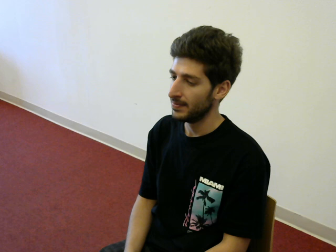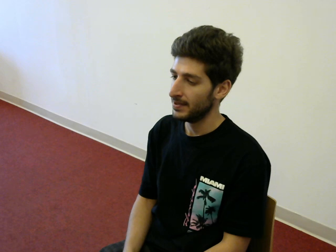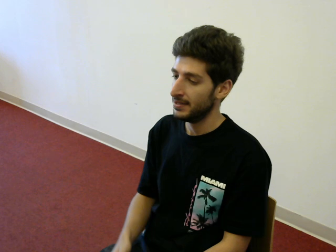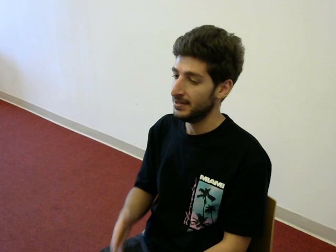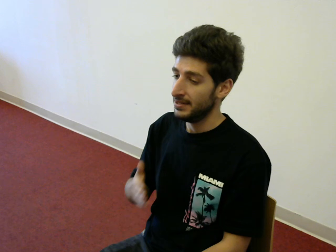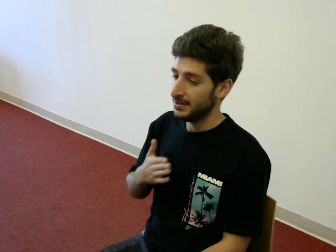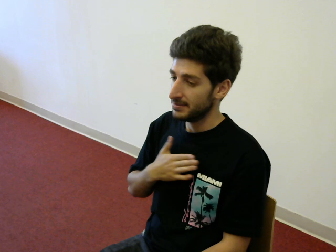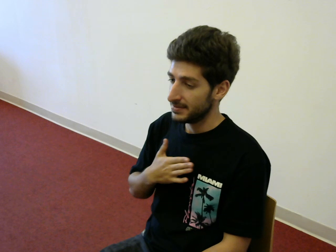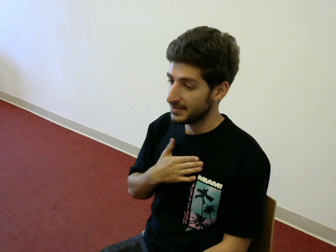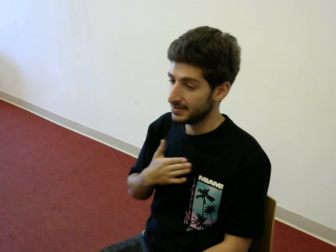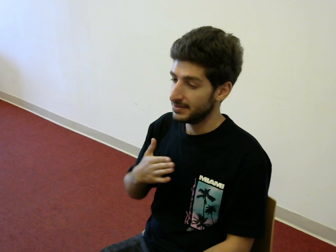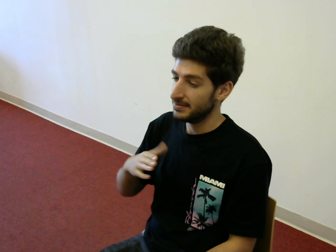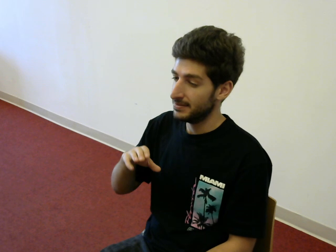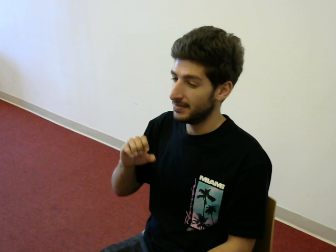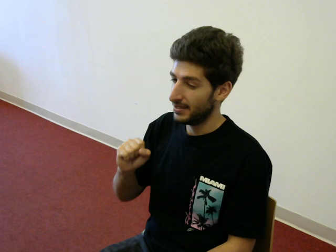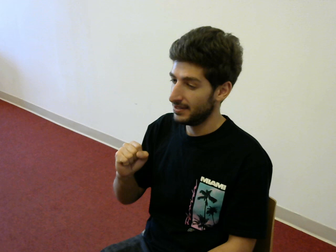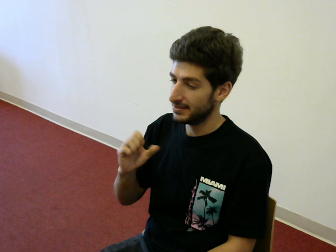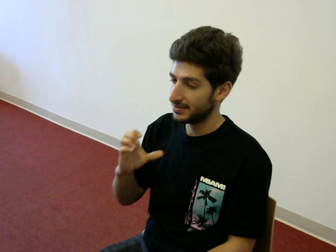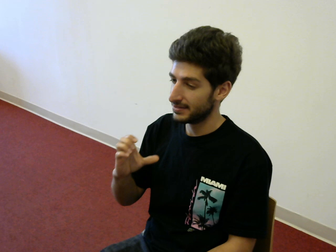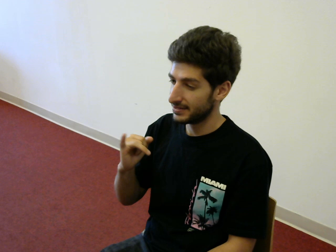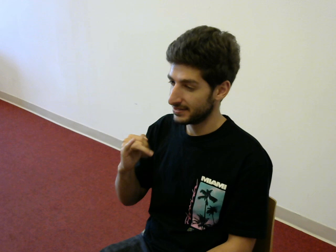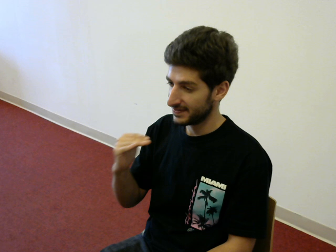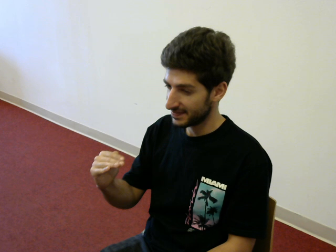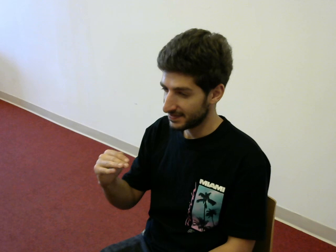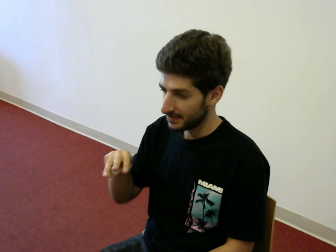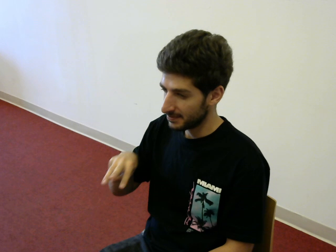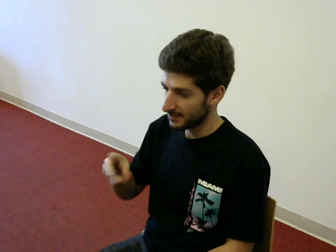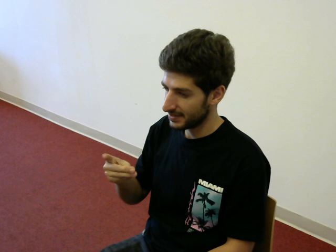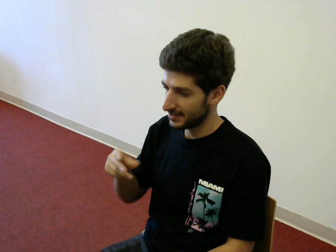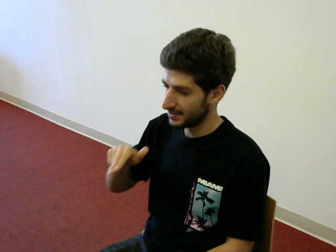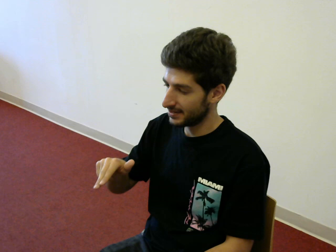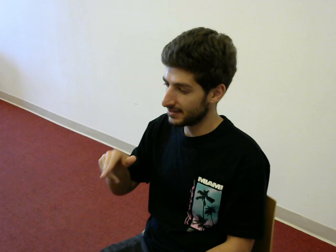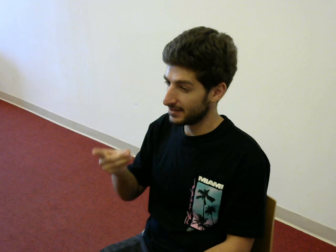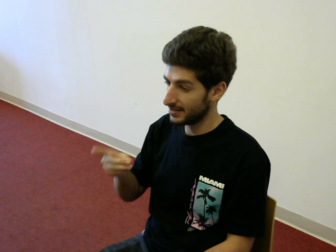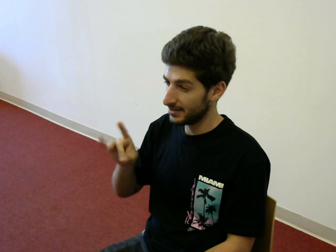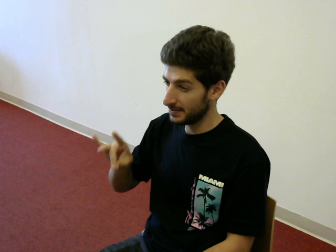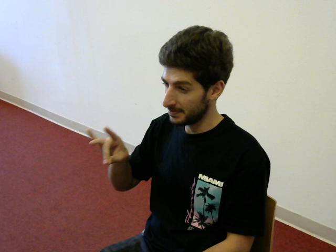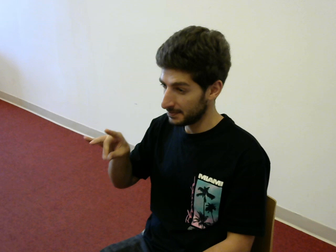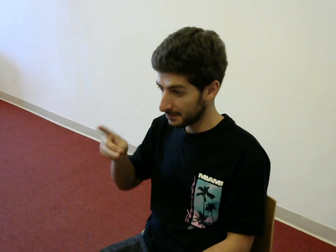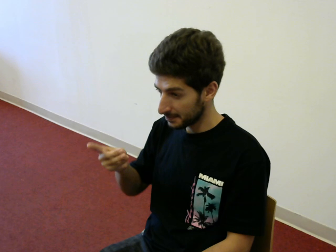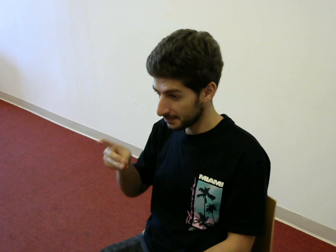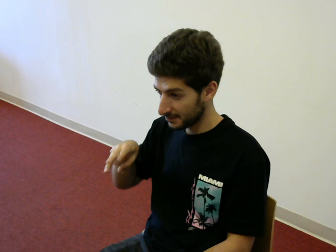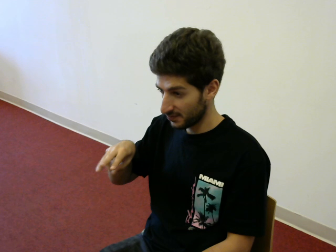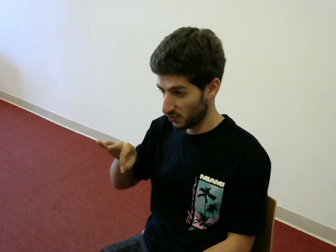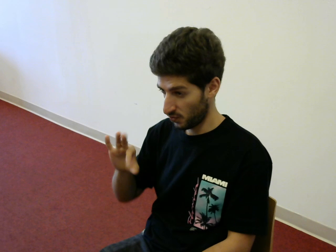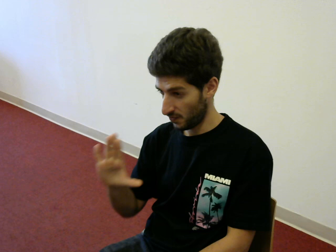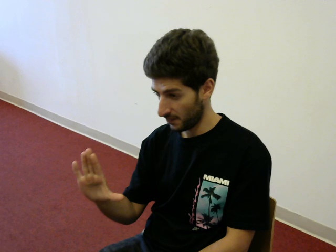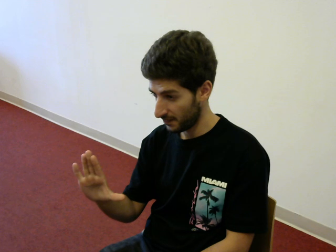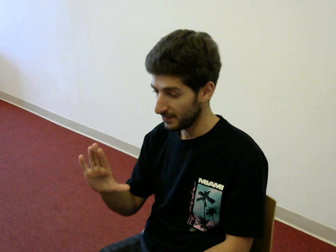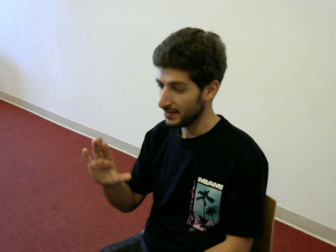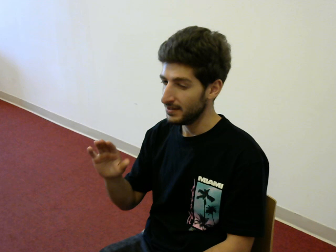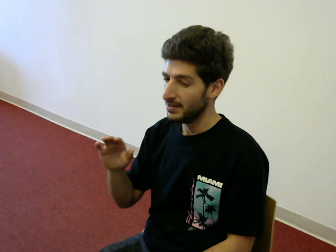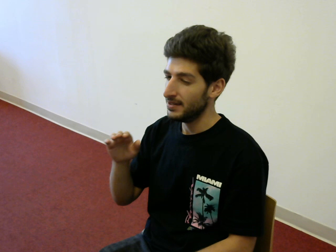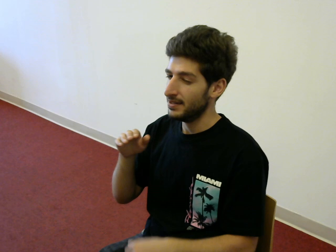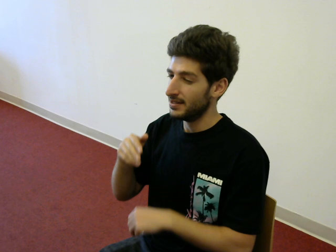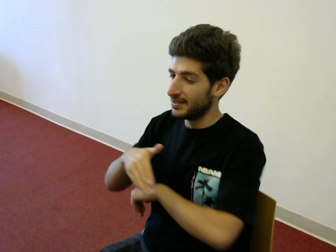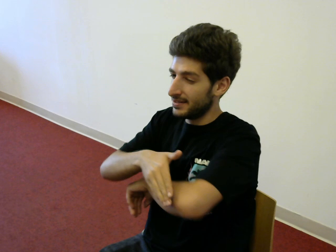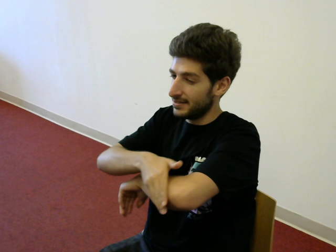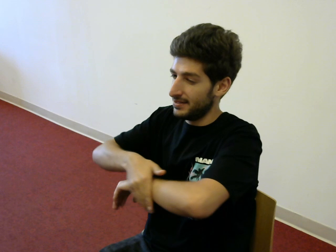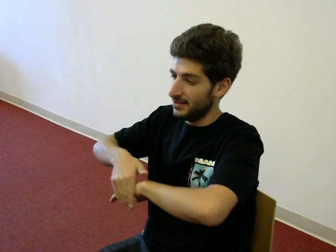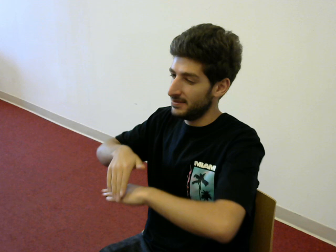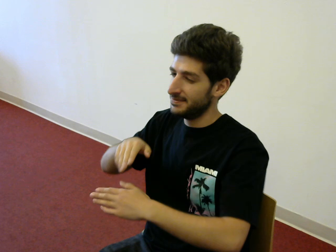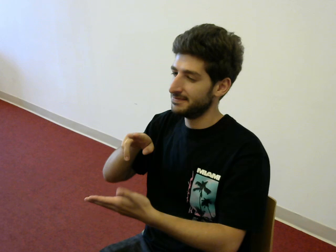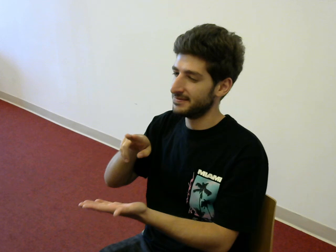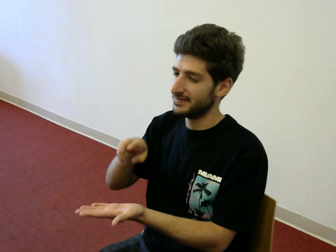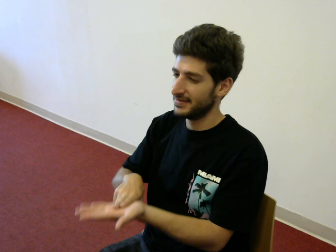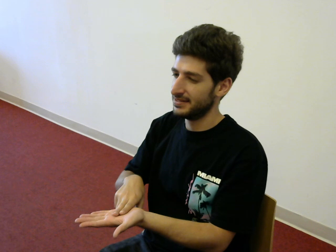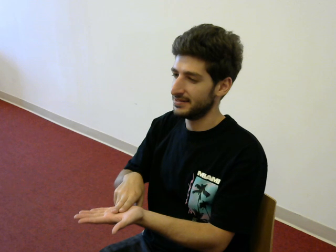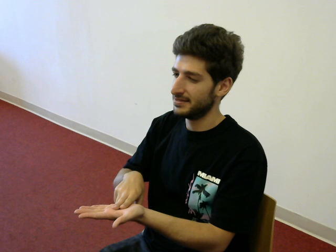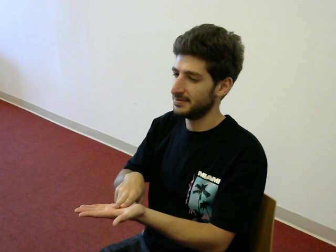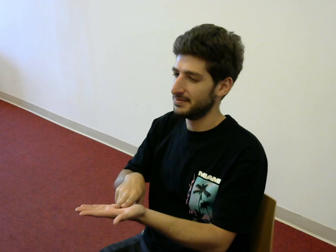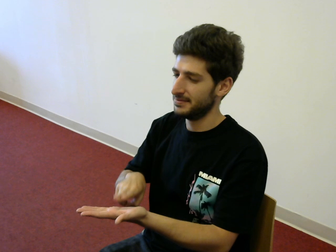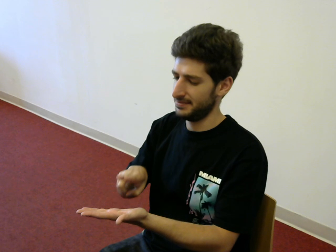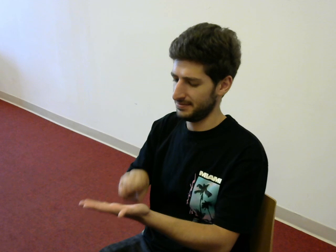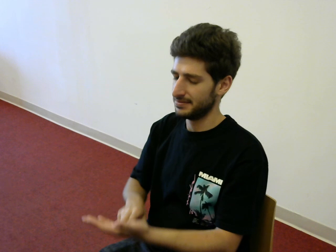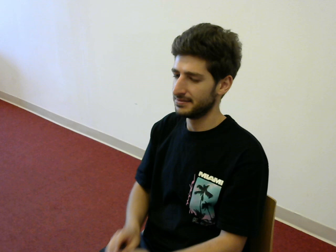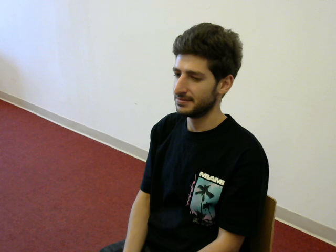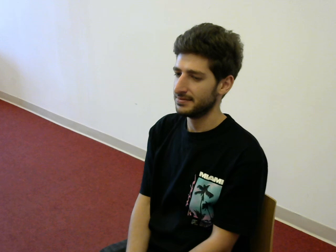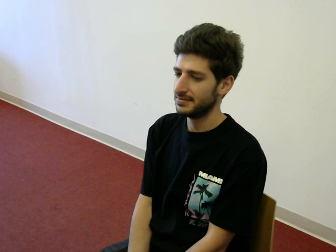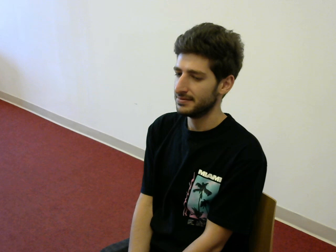Mən Asif Məhərrəmov küçəsində qeydiyyatdayam